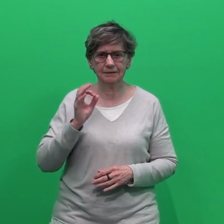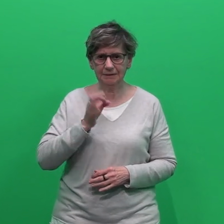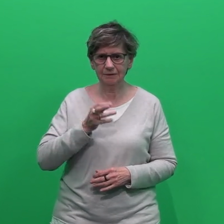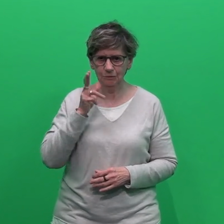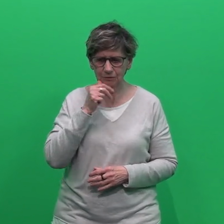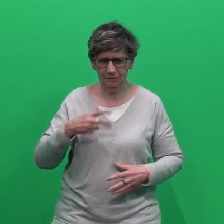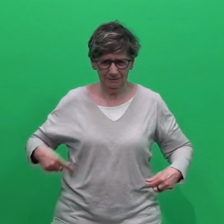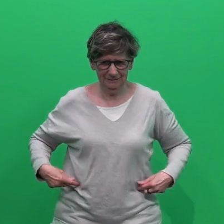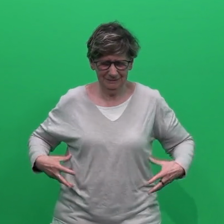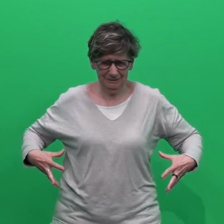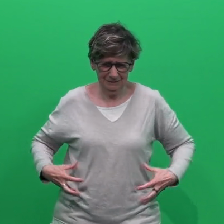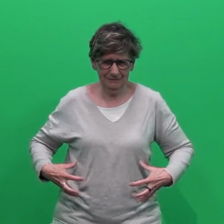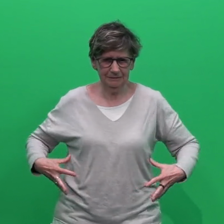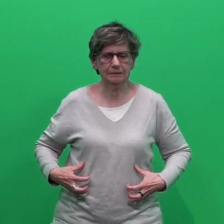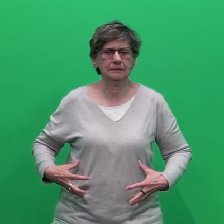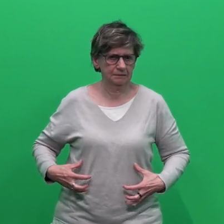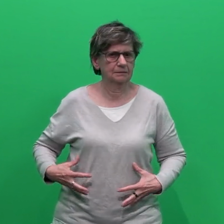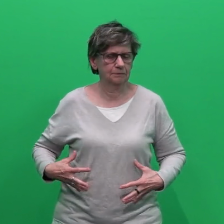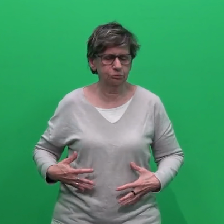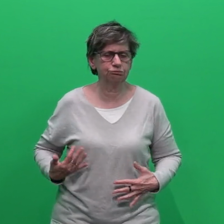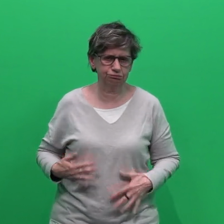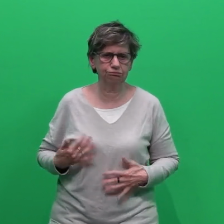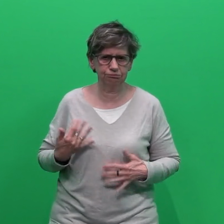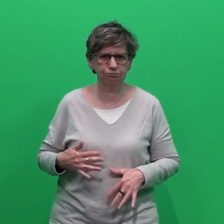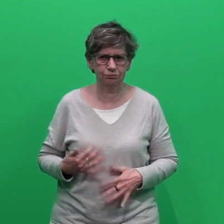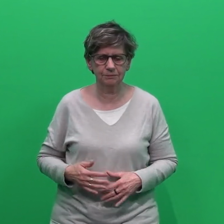Sí, sento dolor i tinc forces contraccions.